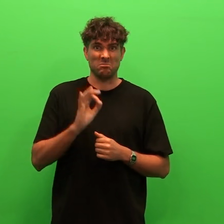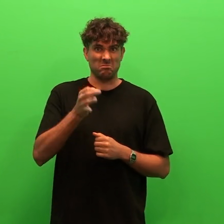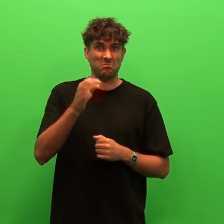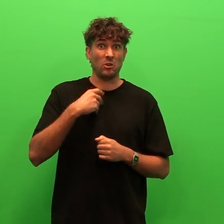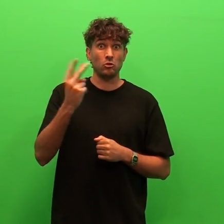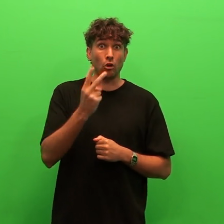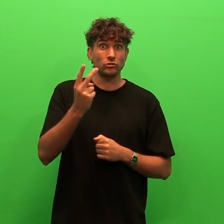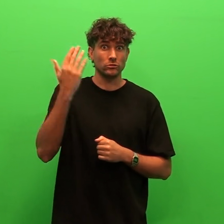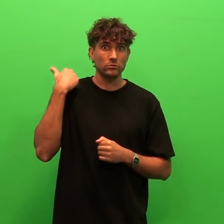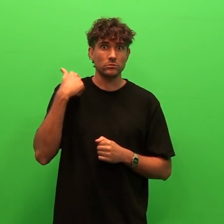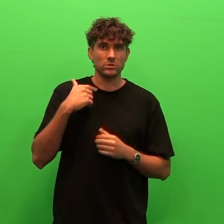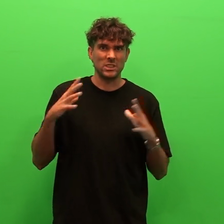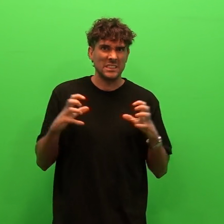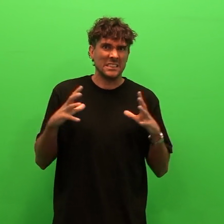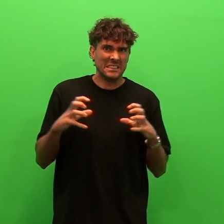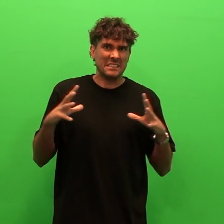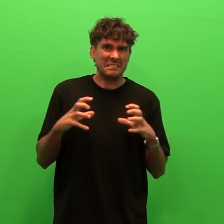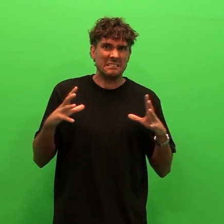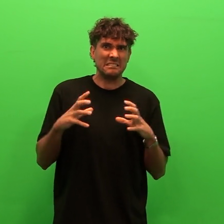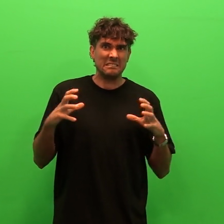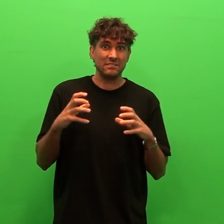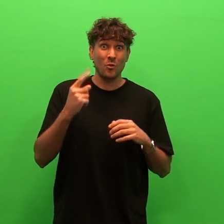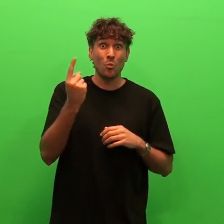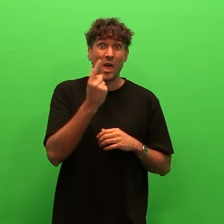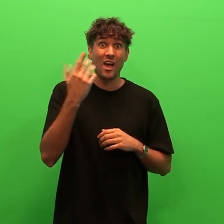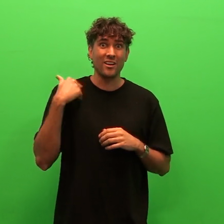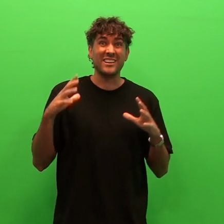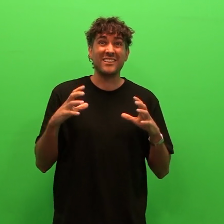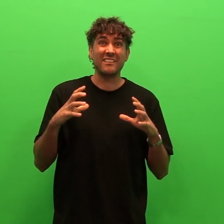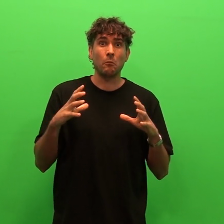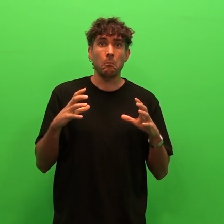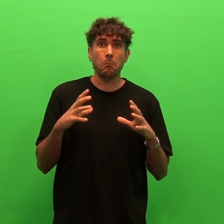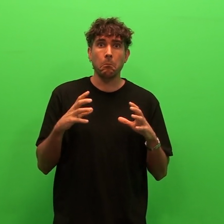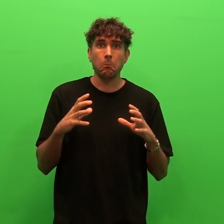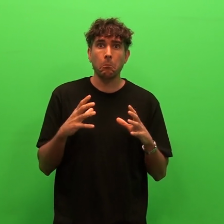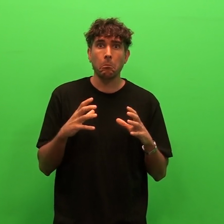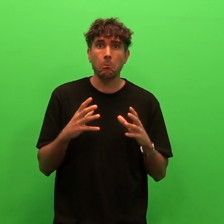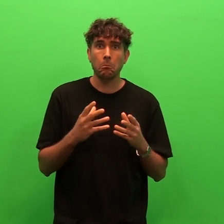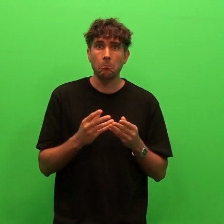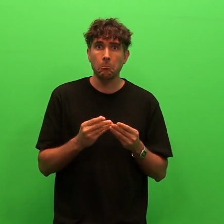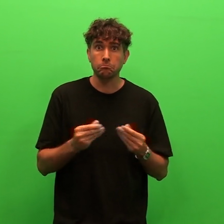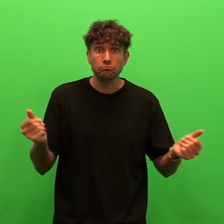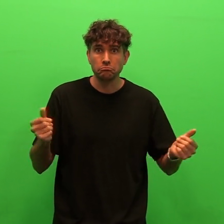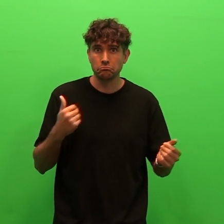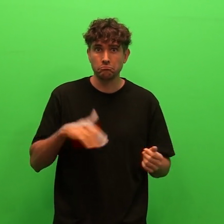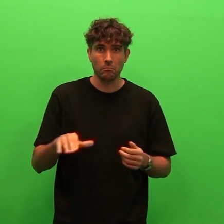Sí, fa dues hores tenia contraccions fortes, fa una hora s'han reduït i ja han desaparegut.